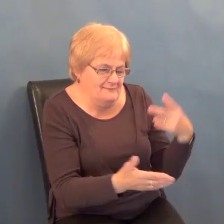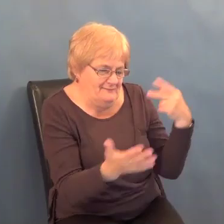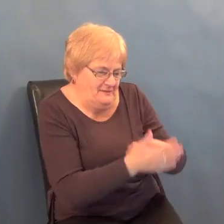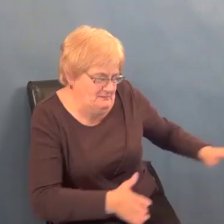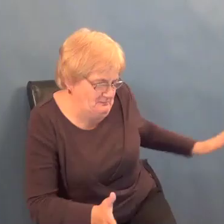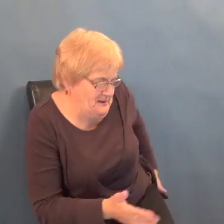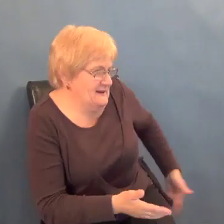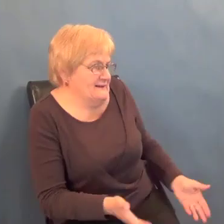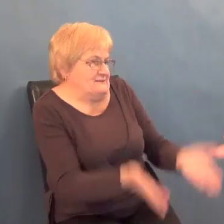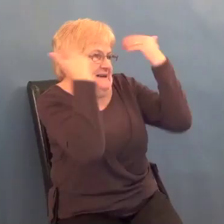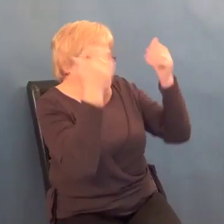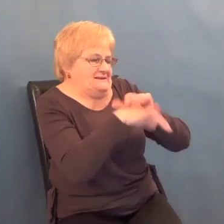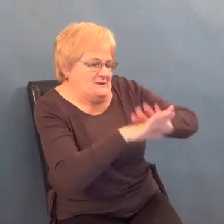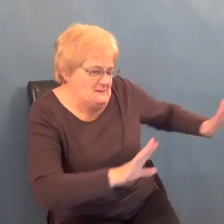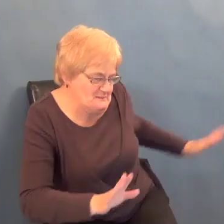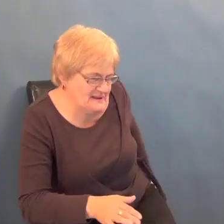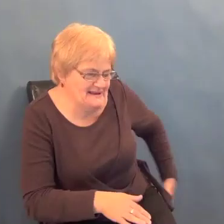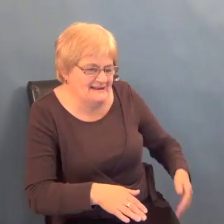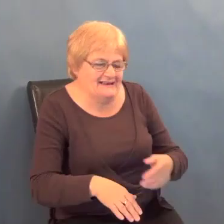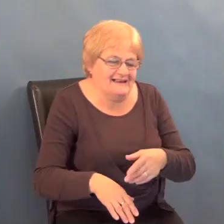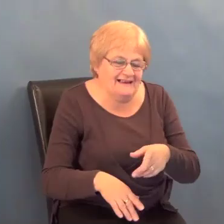Zastrzyk w tyłek, wstaje, dostaję w dupę i wstaje.